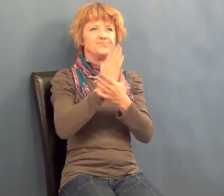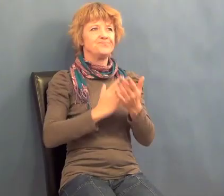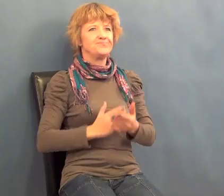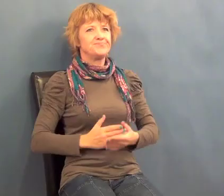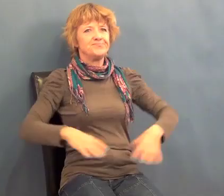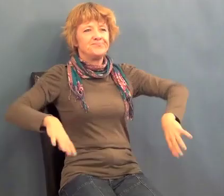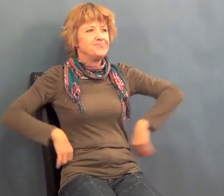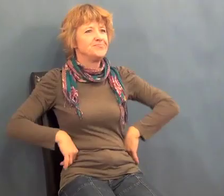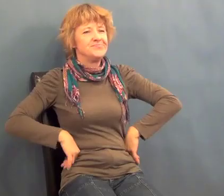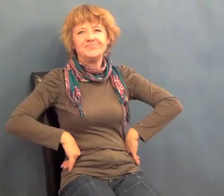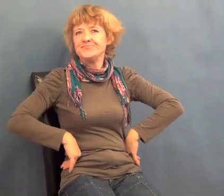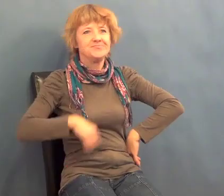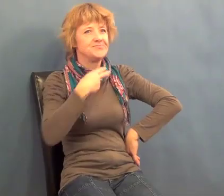Wzięła się pod boki i pokręciła głową.